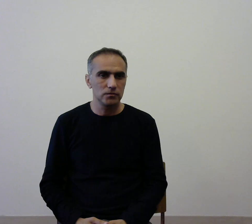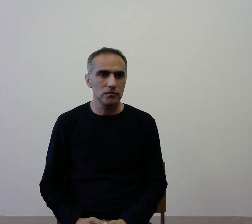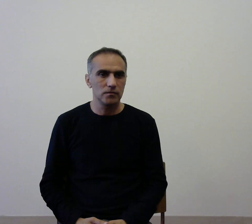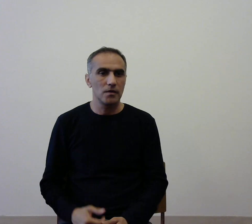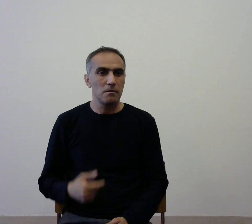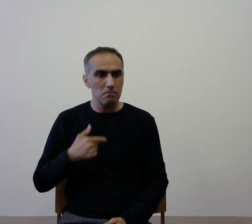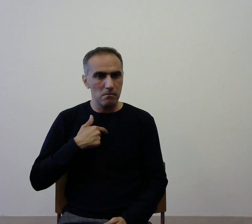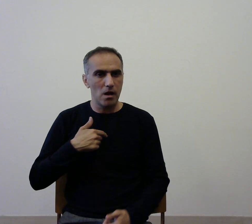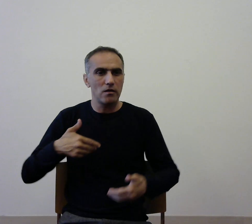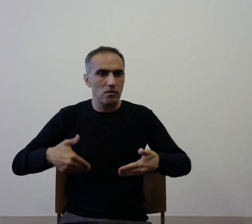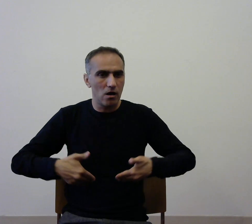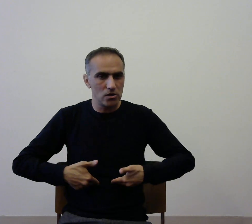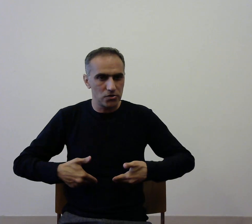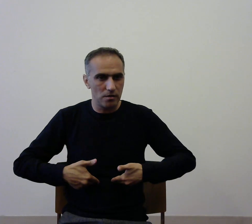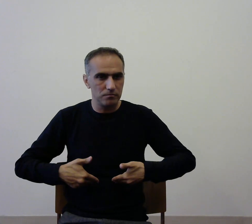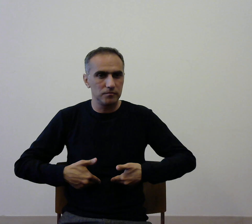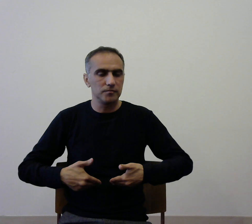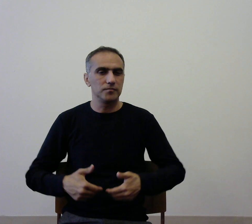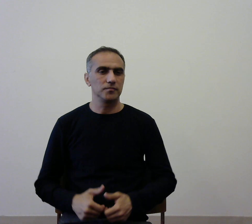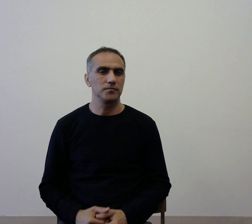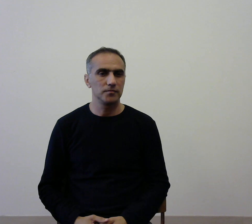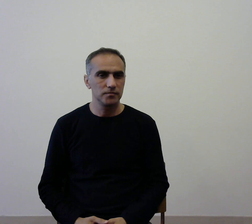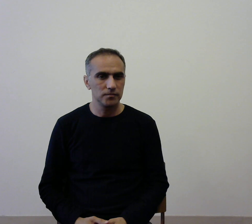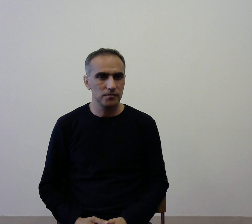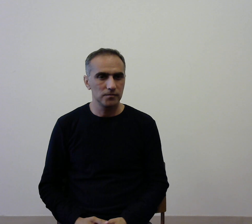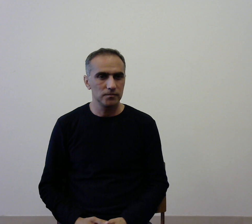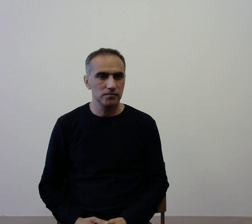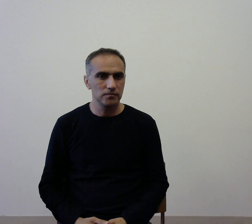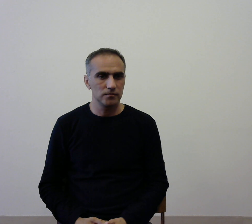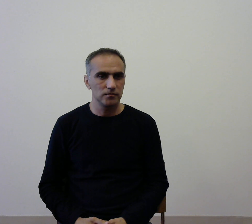Mən acam